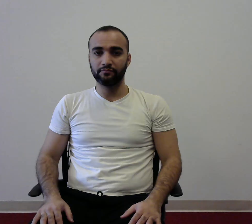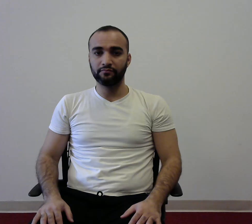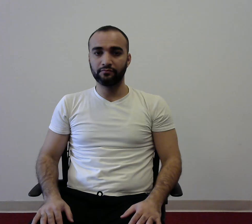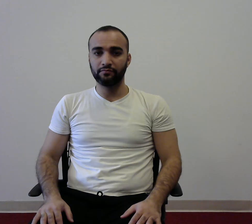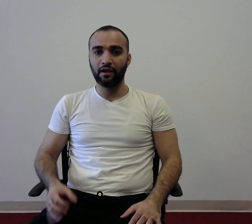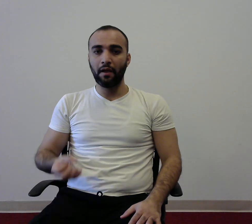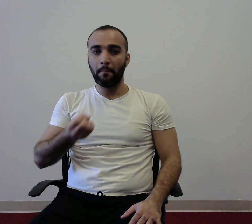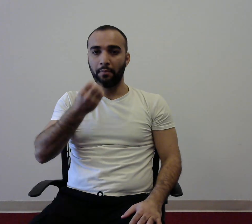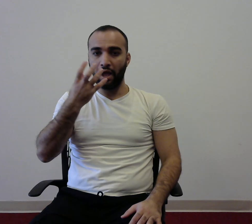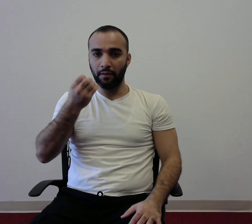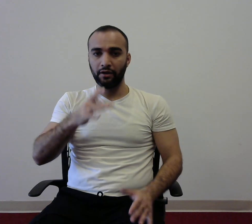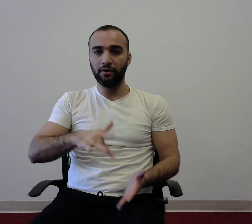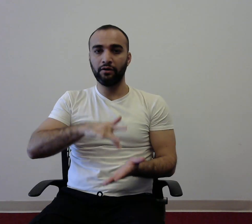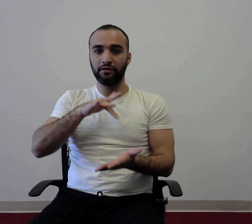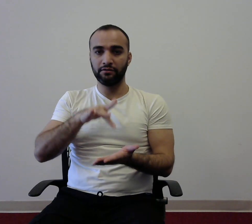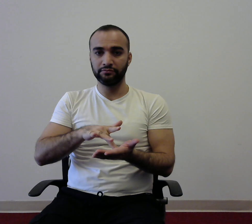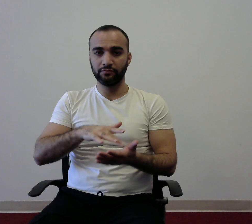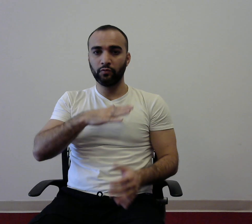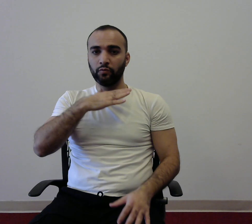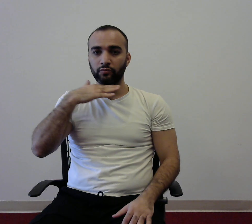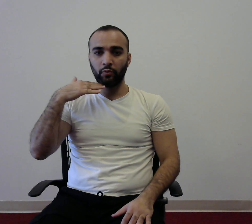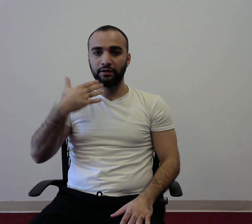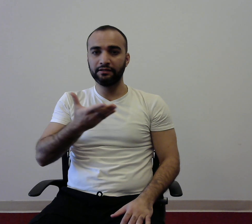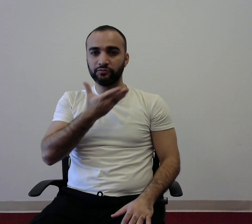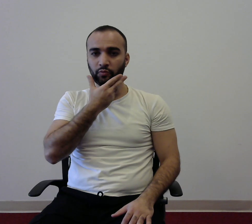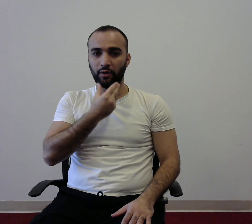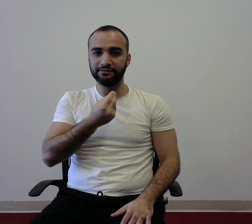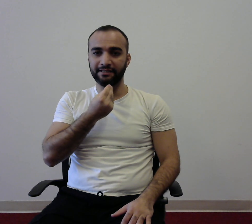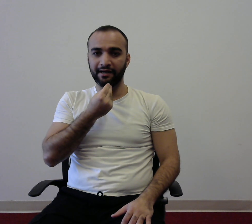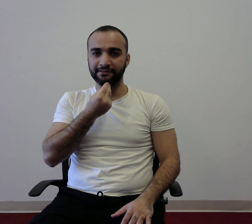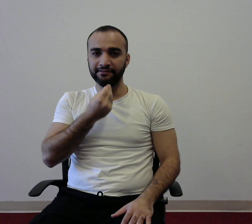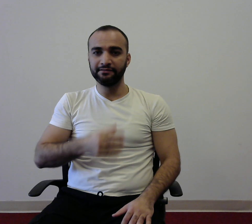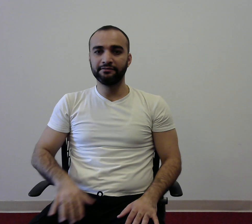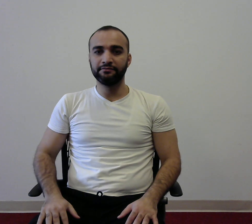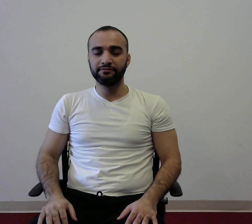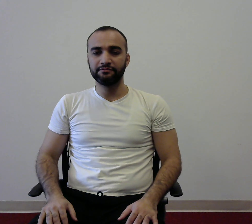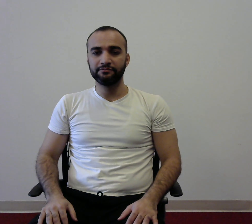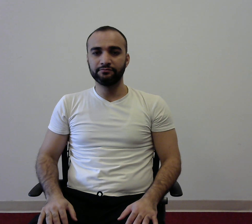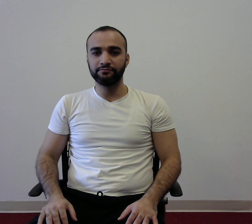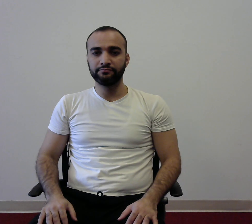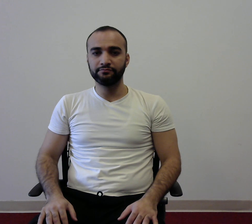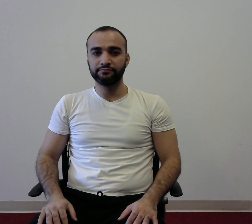Bakı şəhəri çox gözəldir